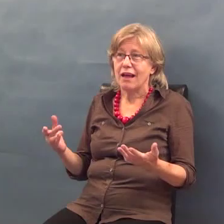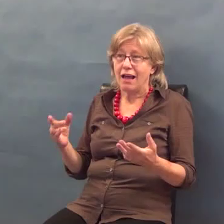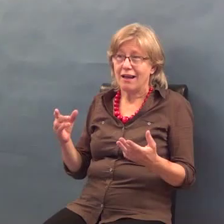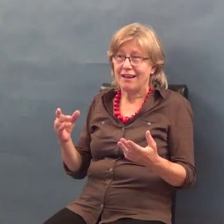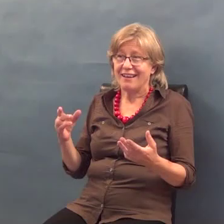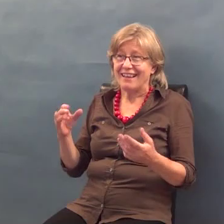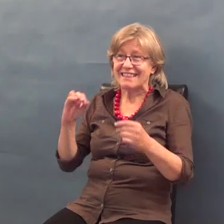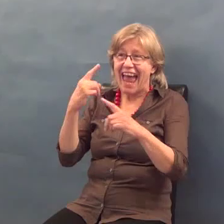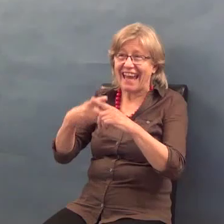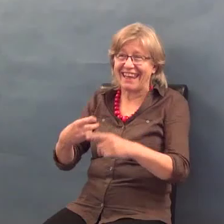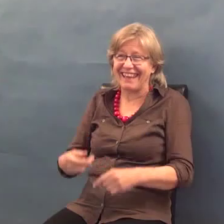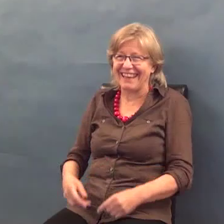Seks.